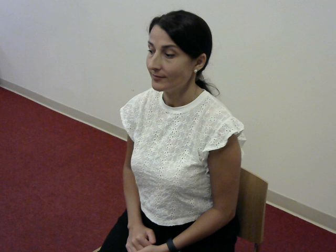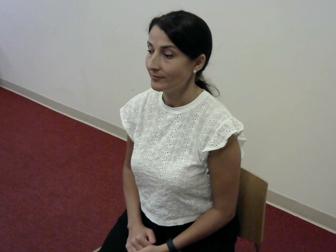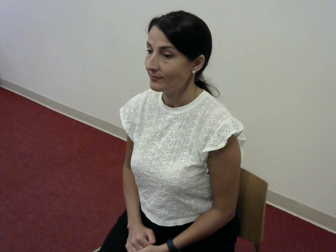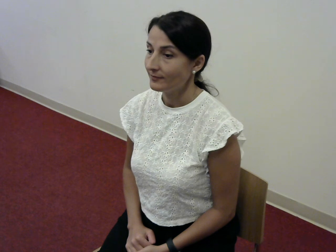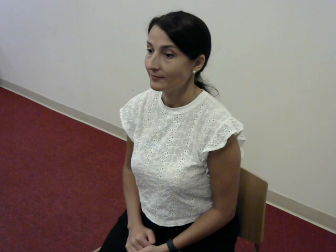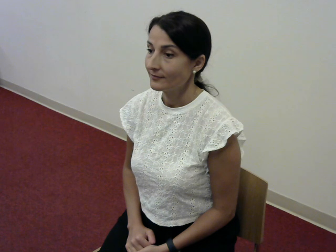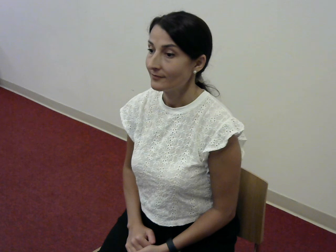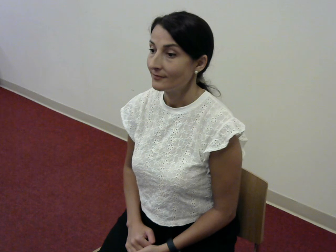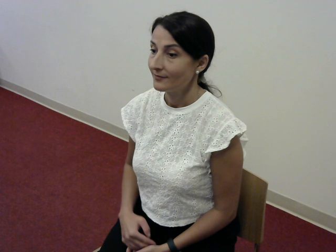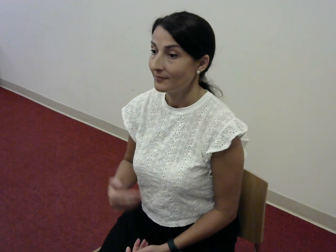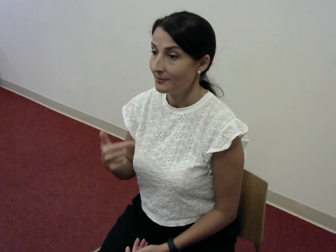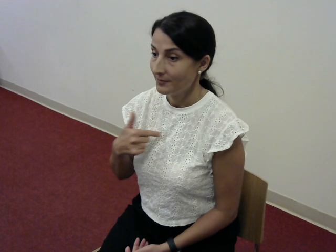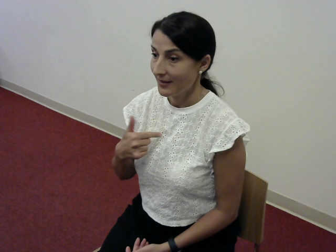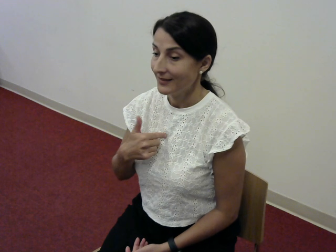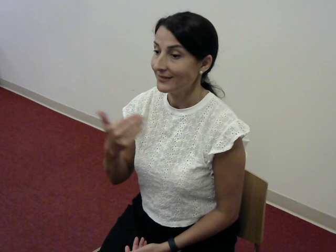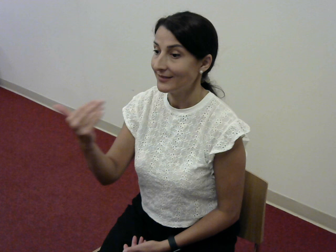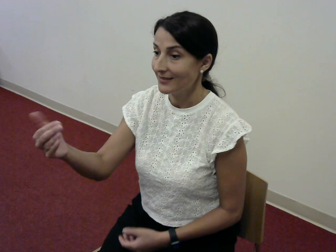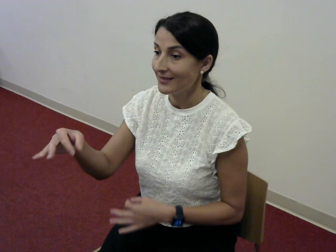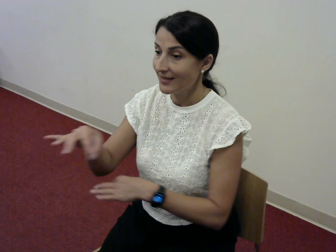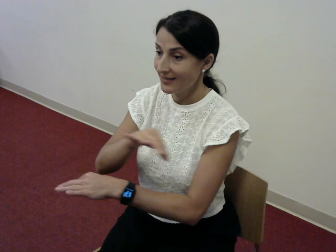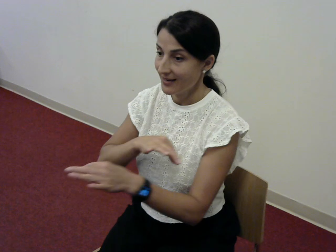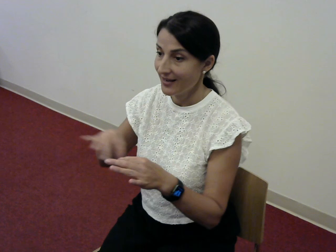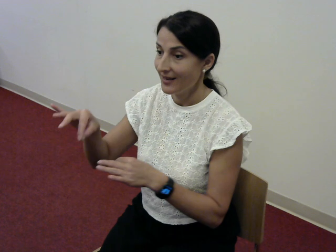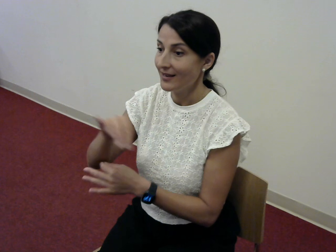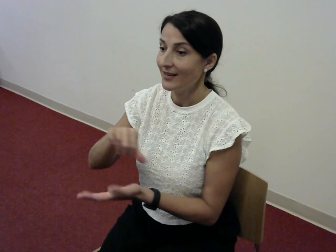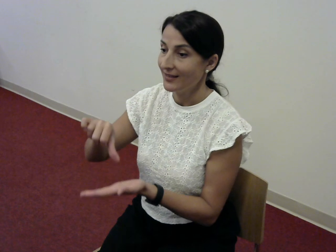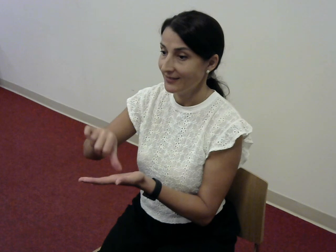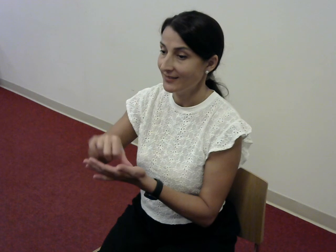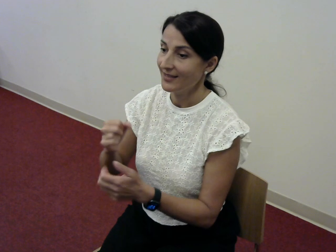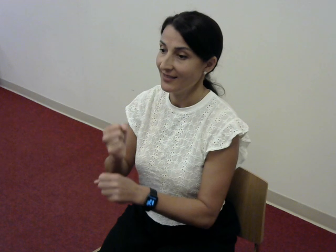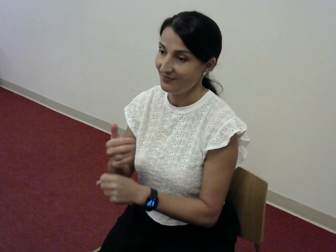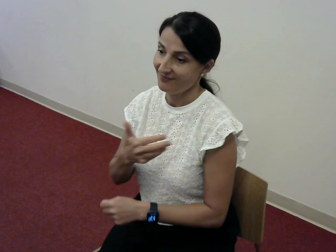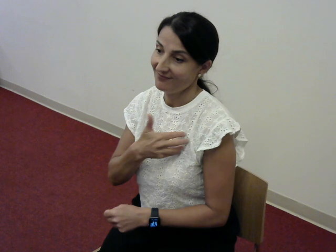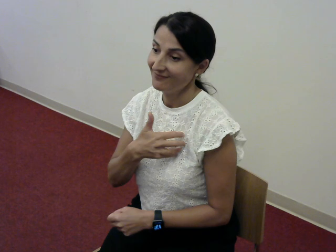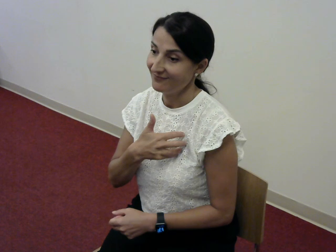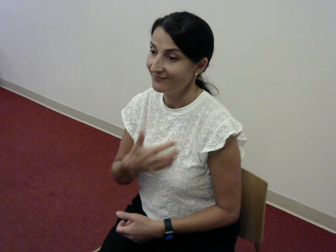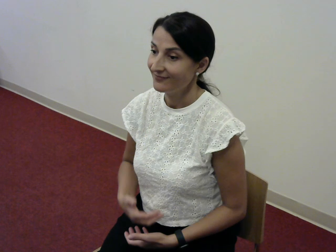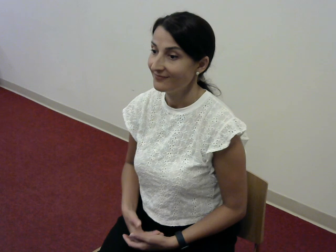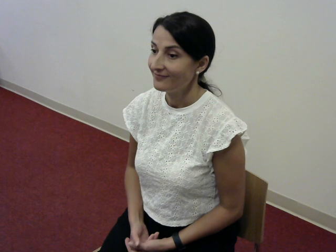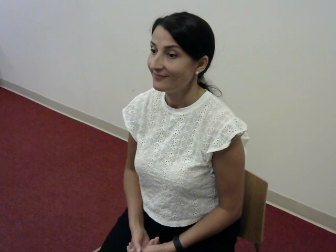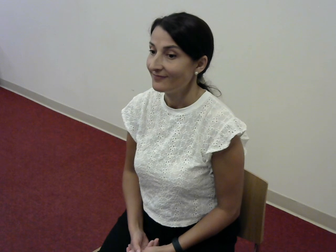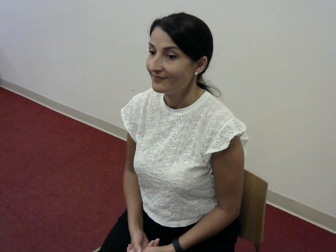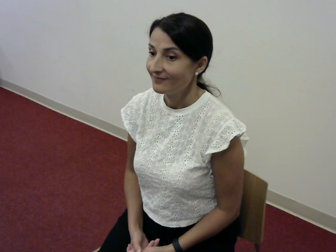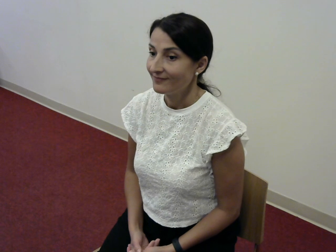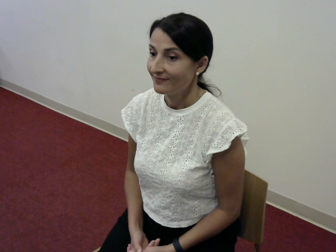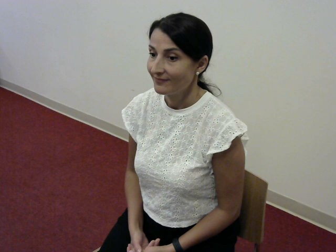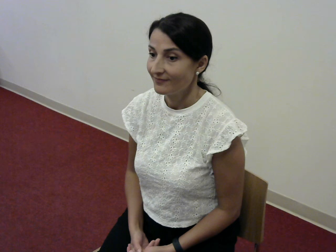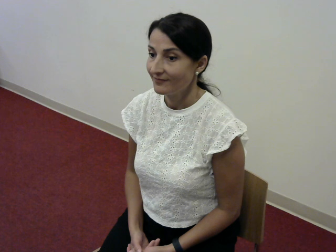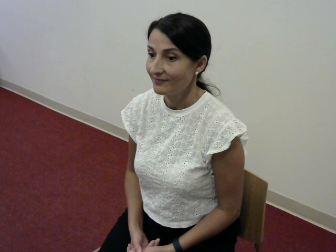Mən sizin layihədə iştirak etmək istərdim